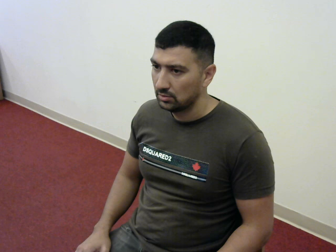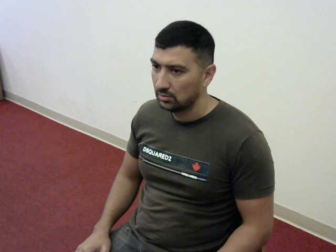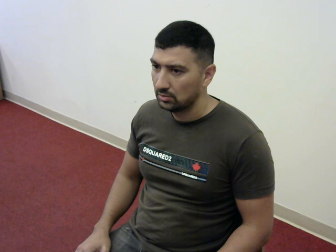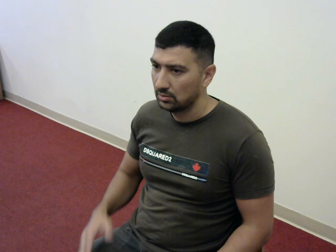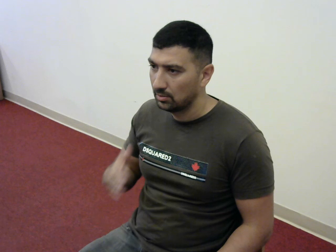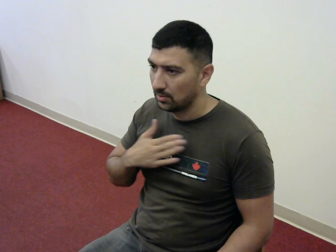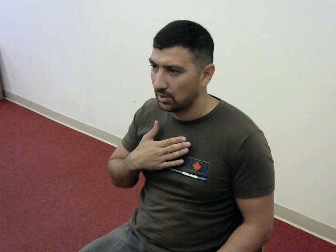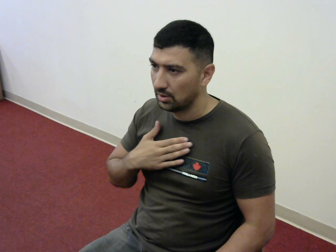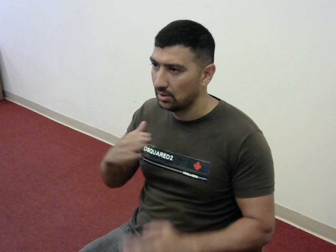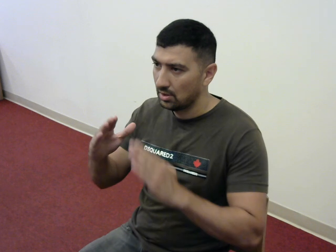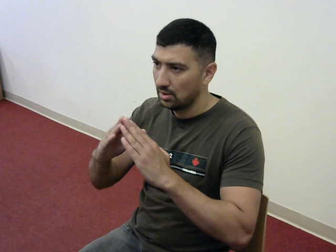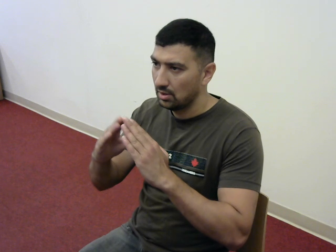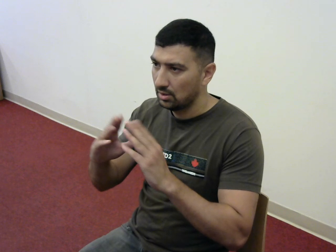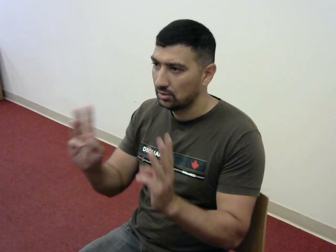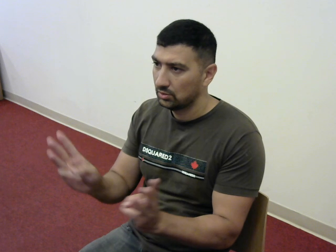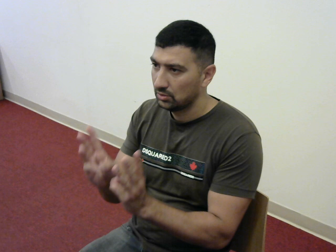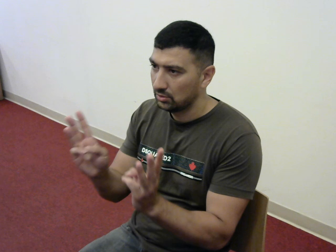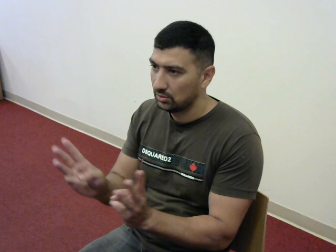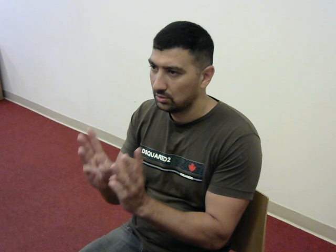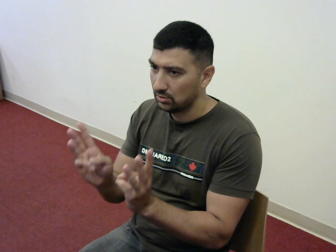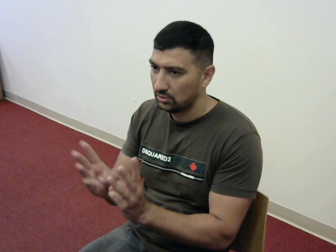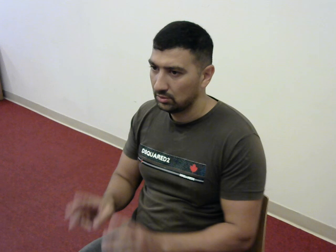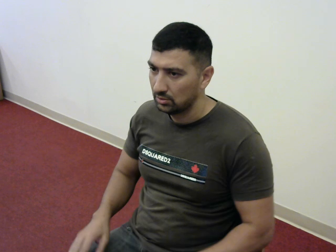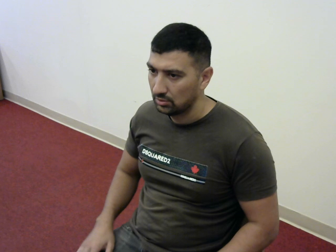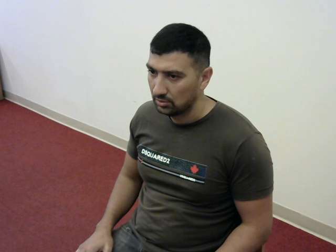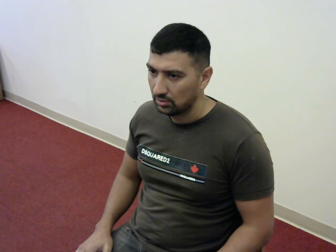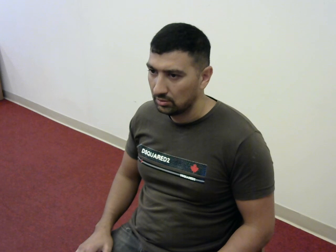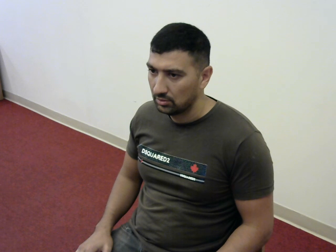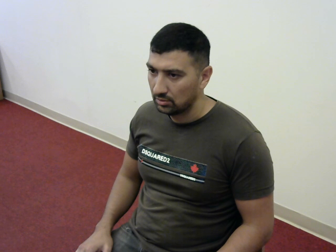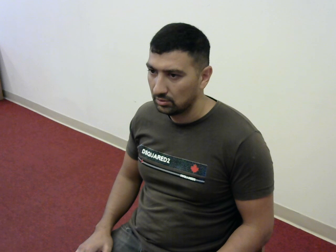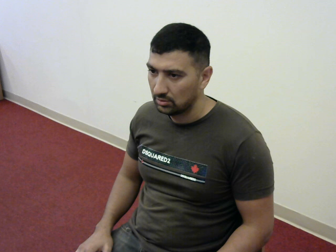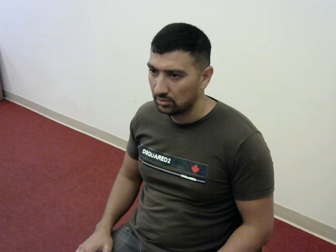Bizim evizim yanır